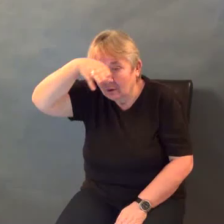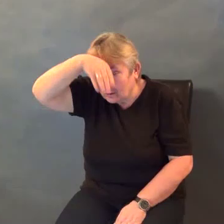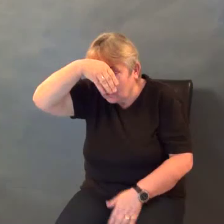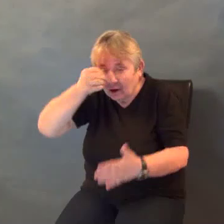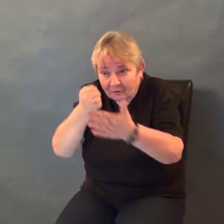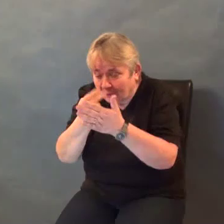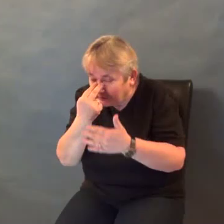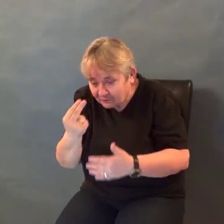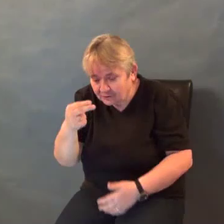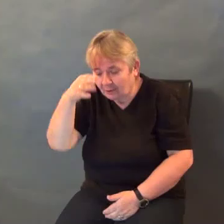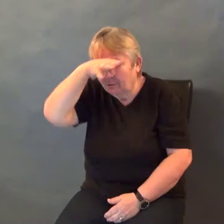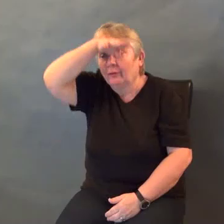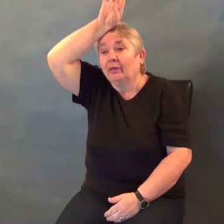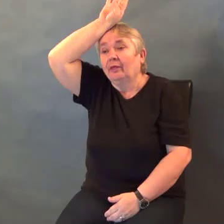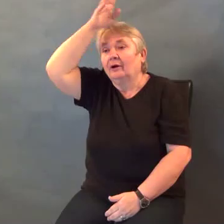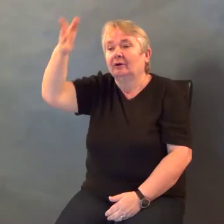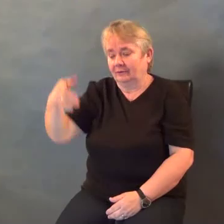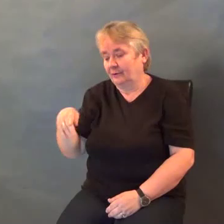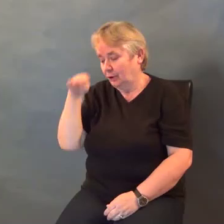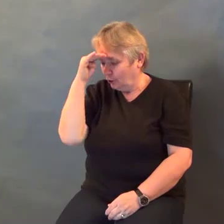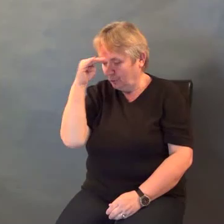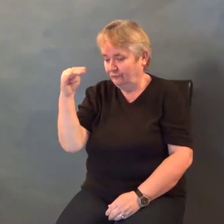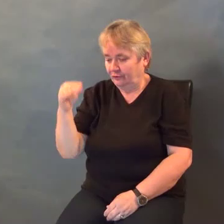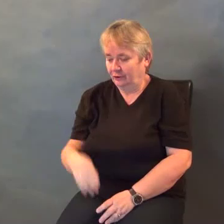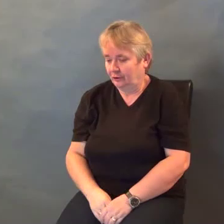Jak kask ogranicza widoczności to może być wypadek, ani za wysoko w tył, tylko na samym środku czoła.